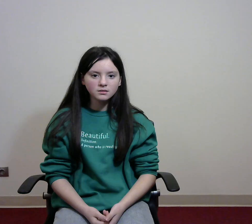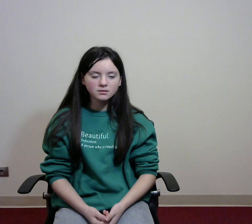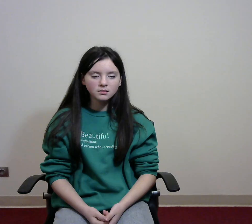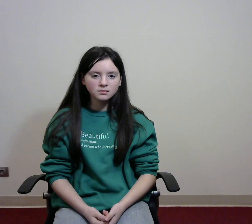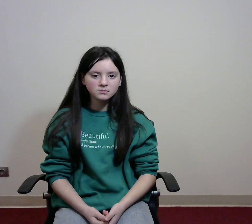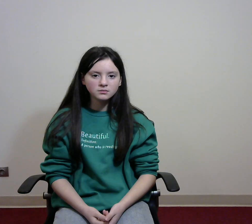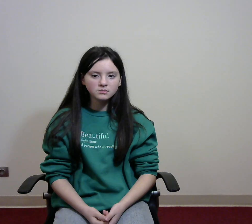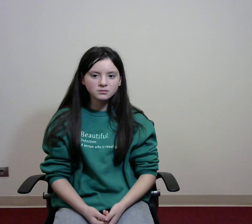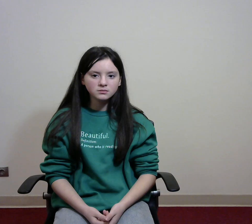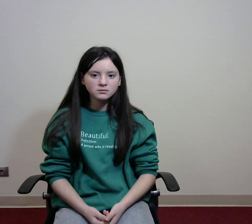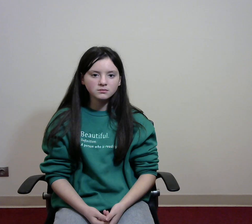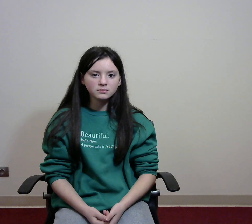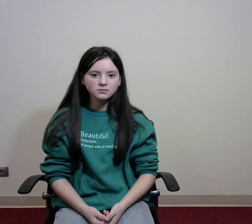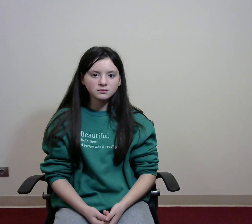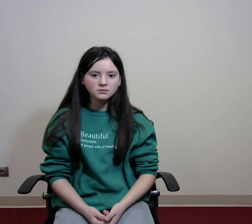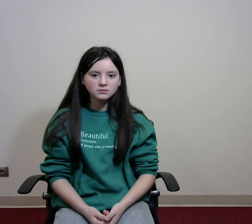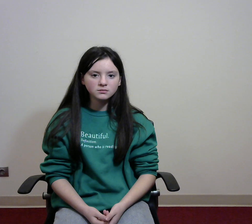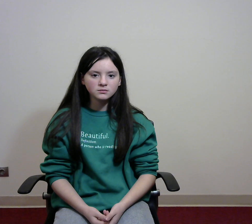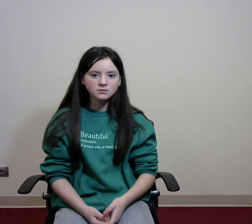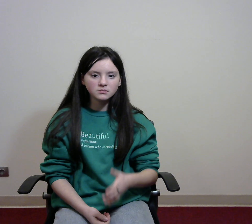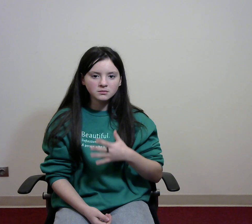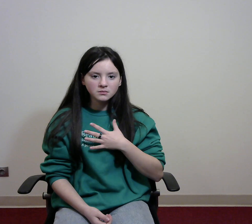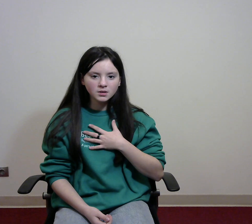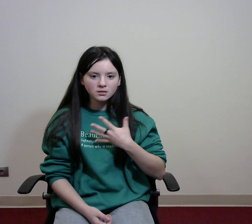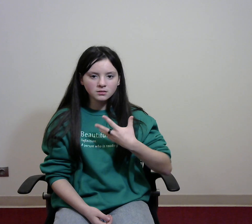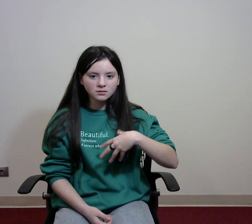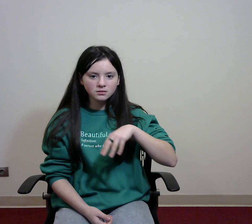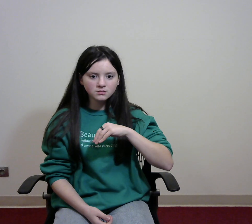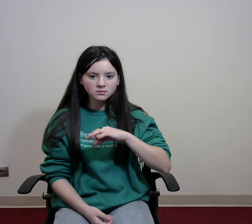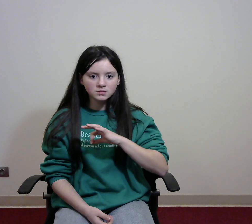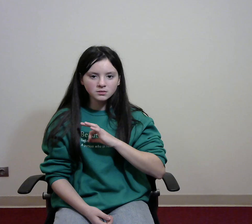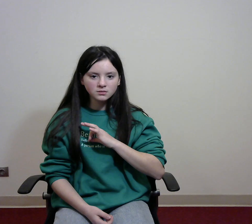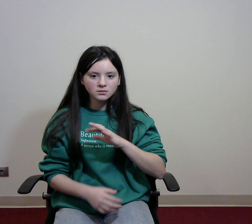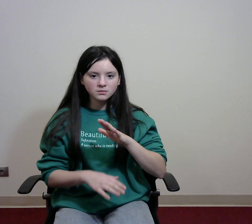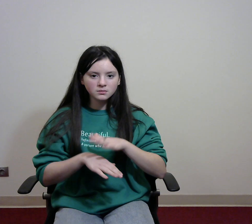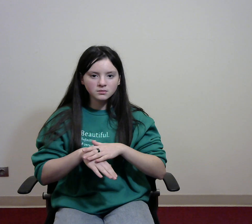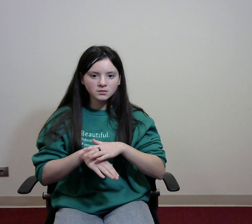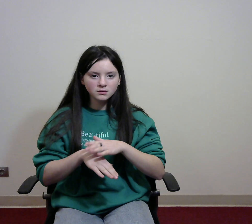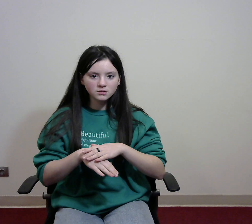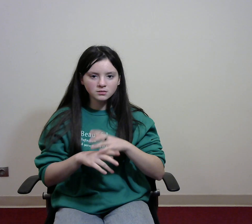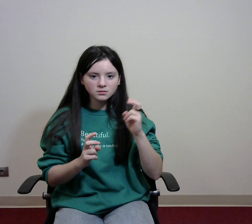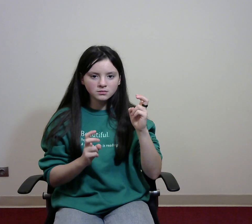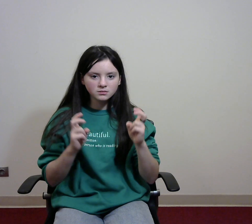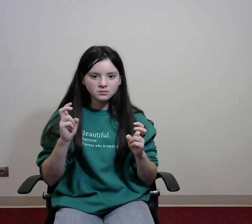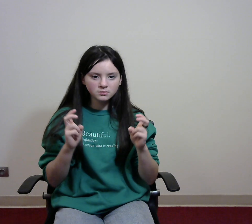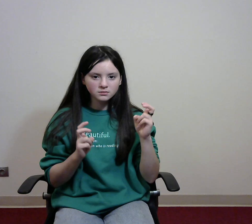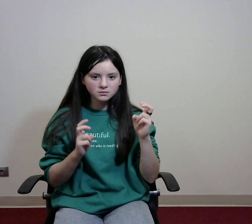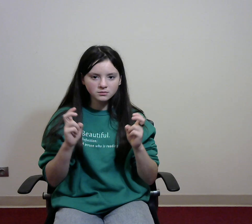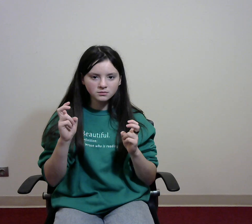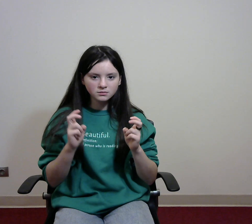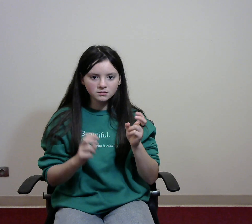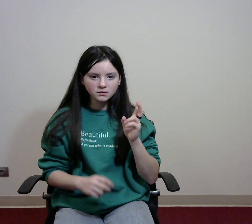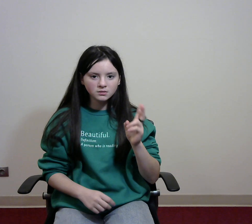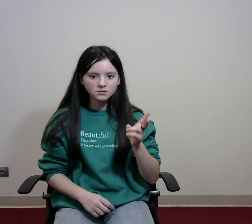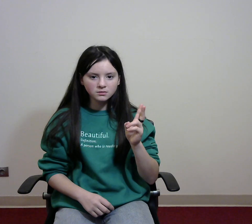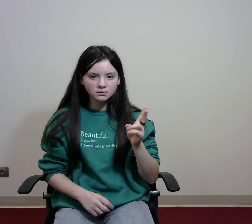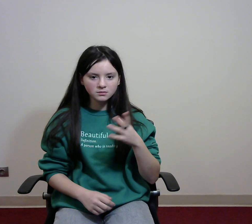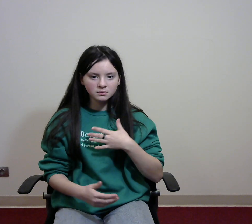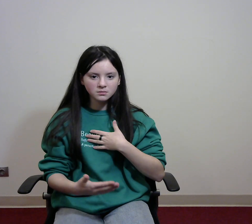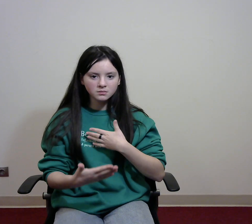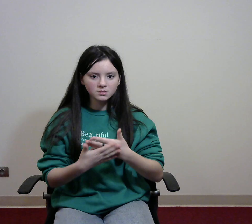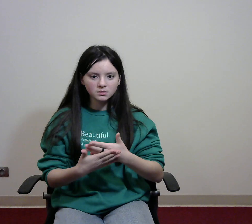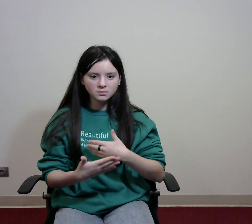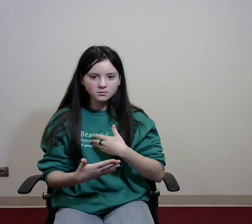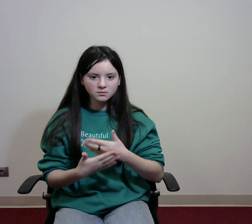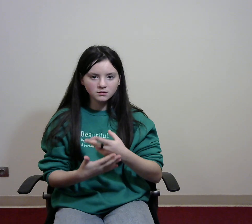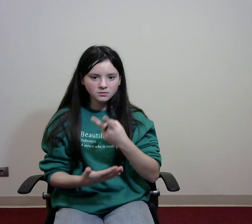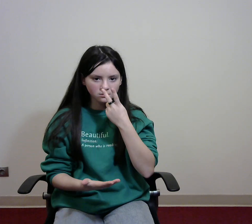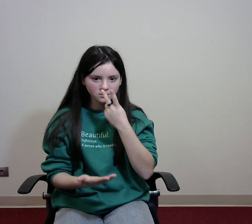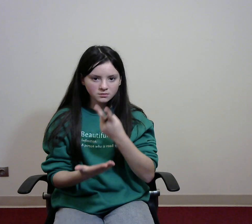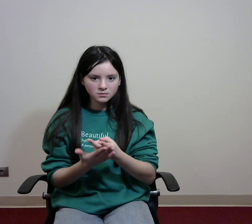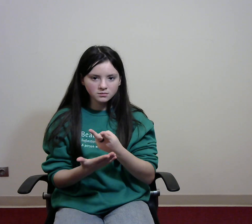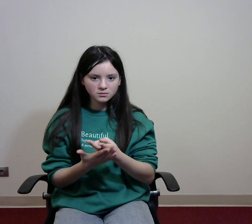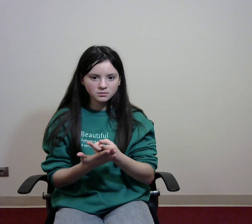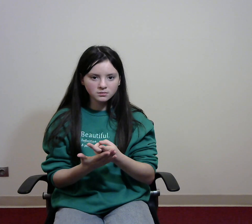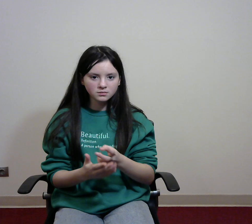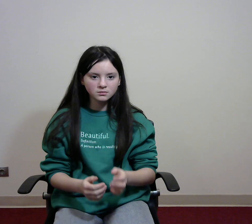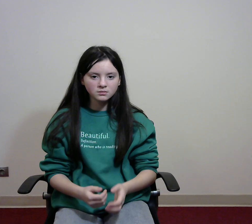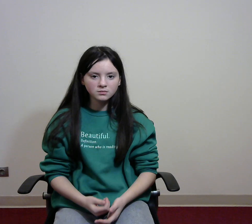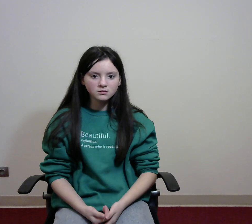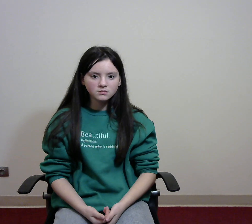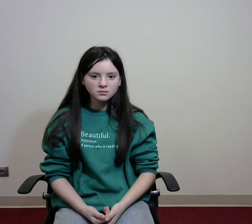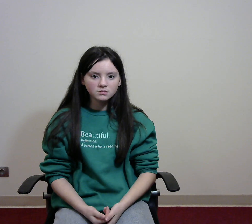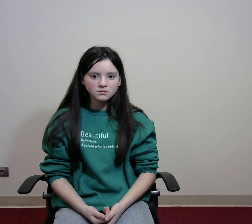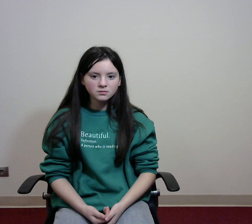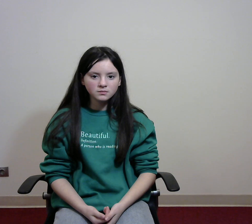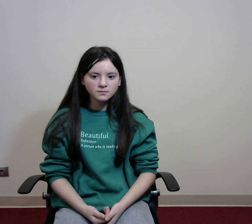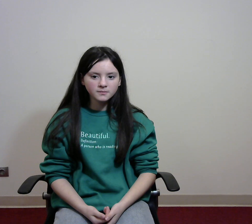Biz özəl şirkət kimi fəaliyyət göstəririk